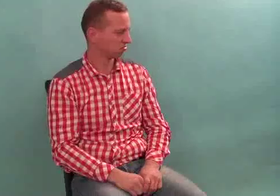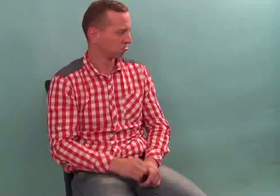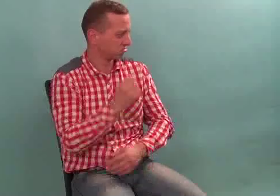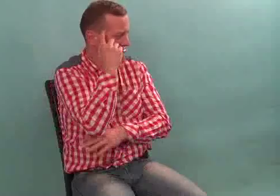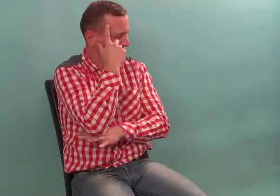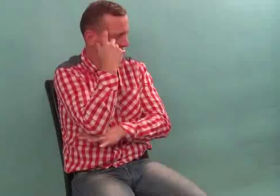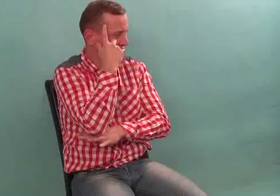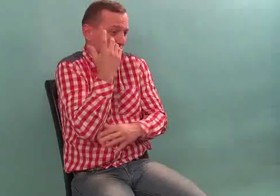Myśli i nie wie.